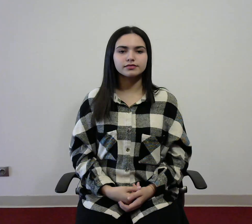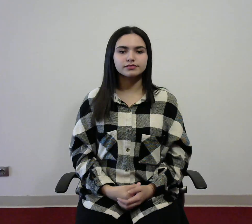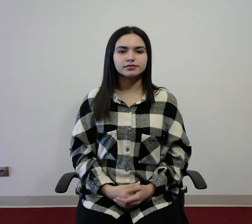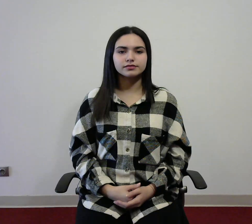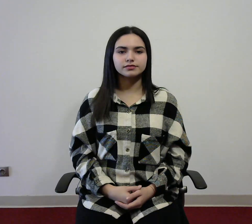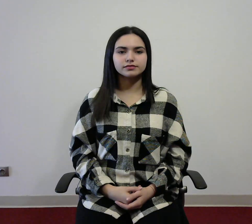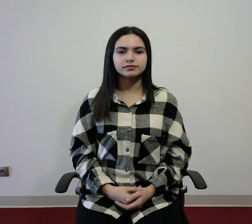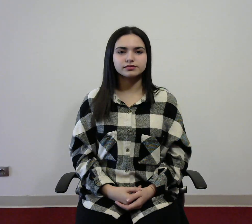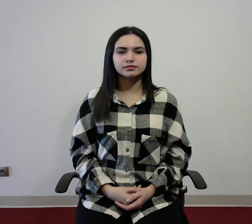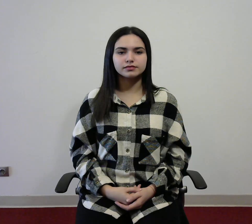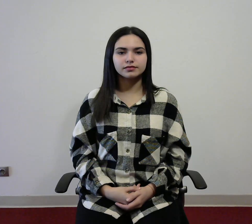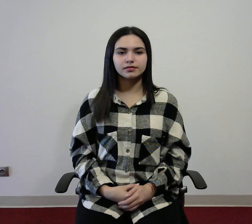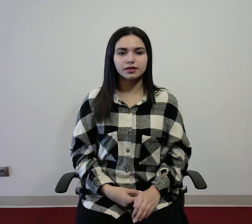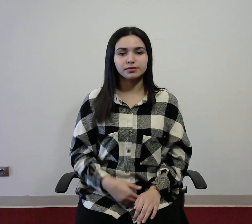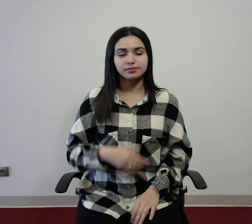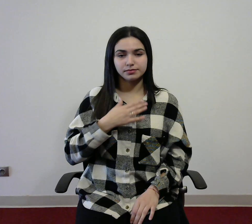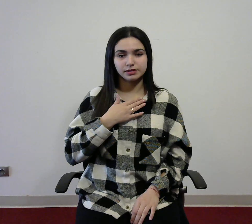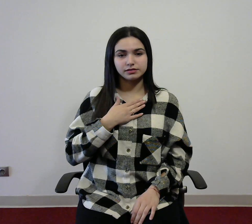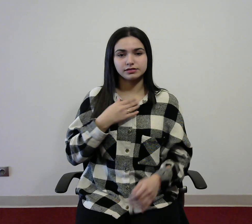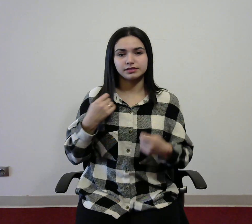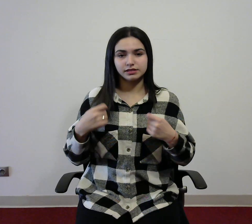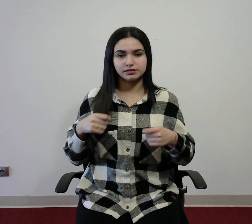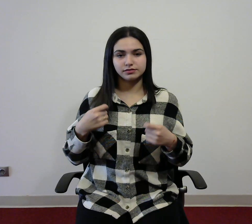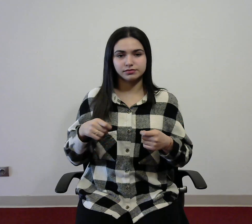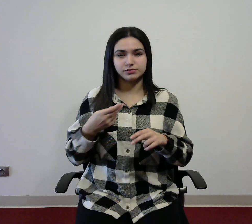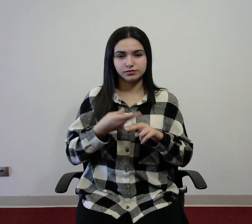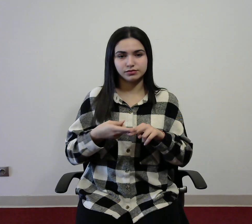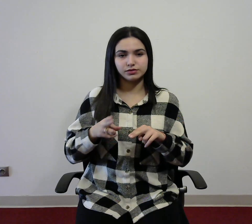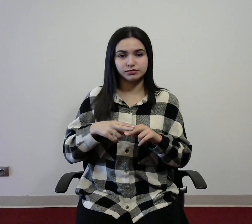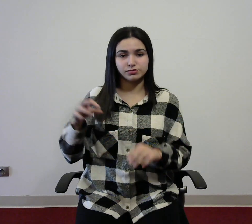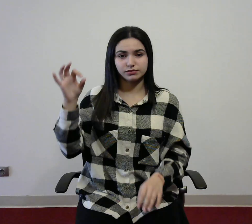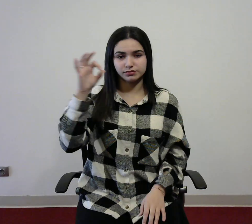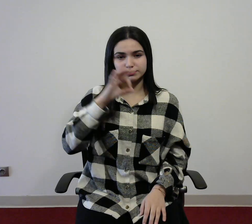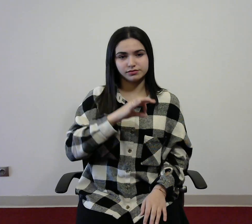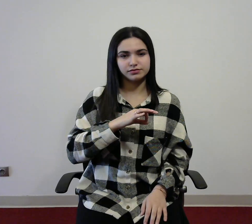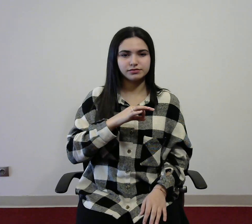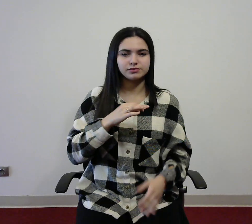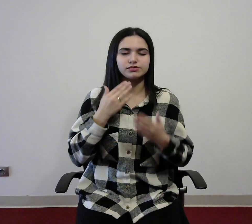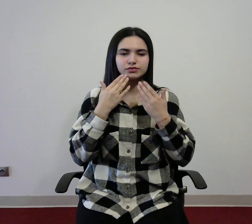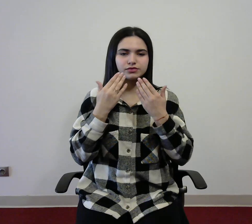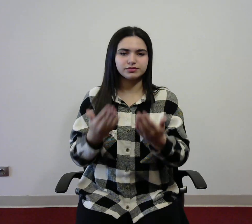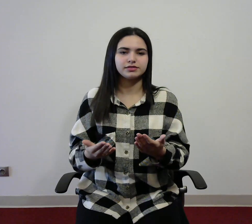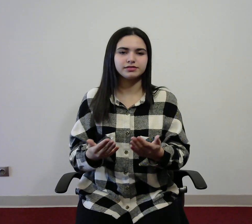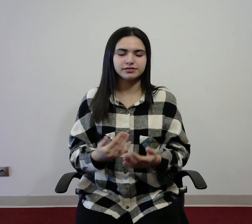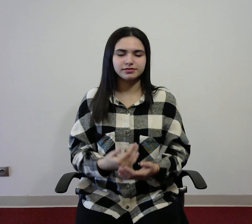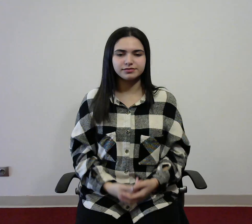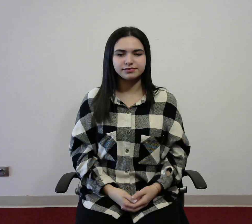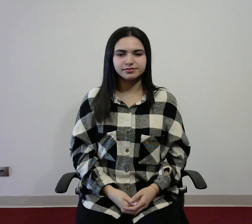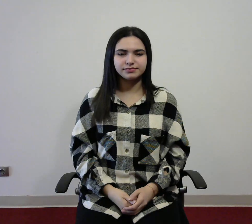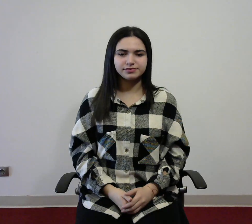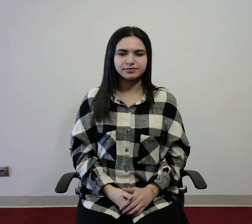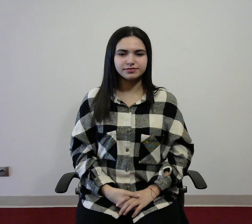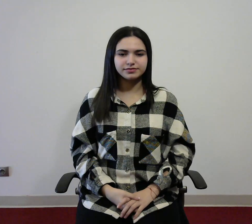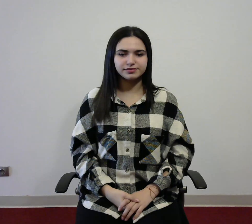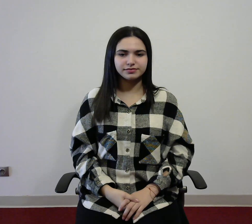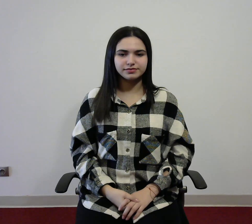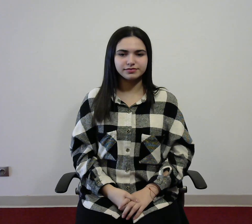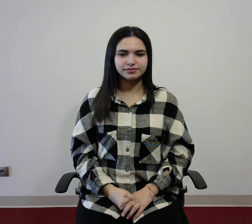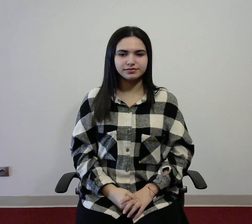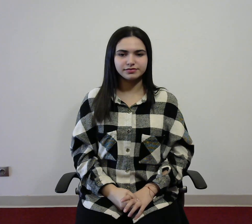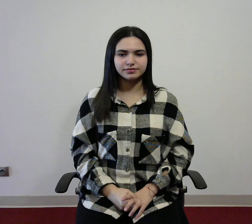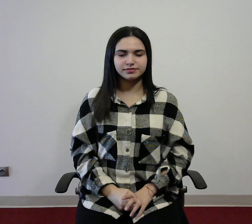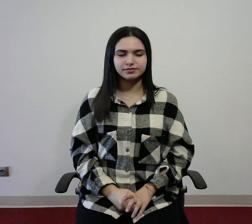Mən satıcıdan bu barədə soruşdum